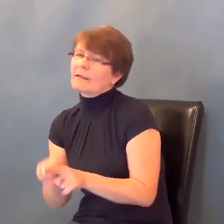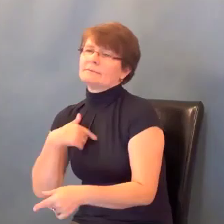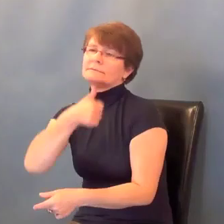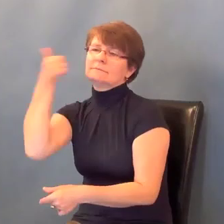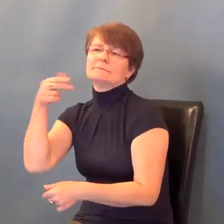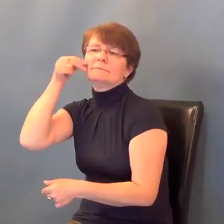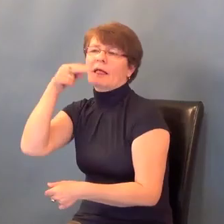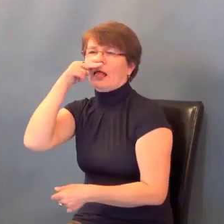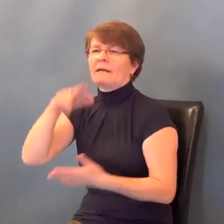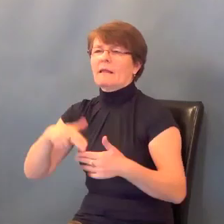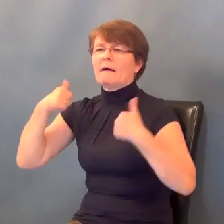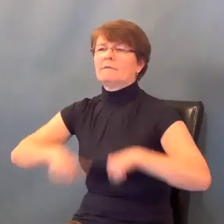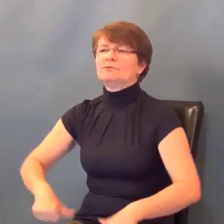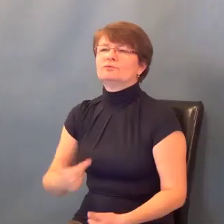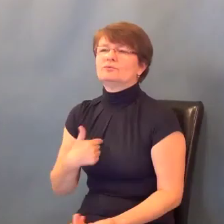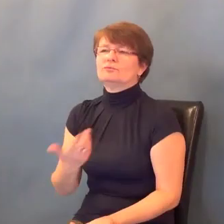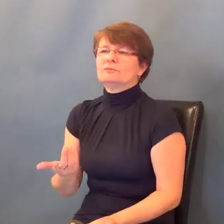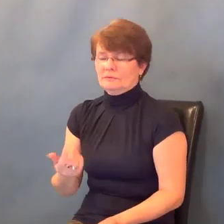Też jeden dzień chciałabym spać na wsi.